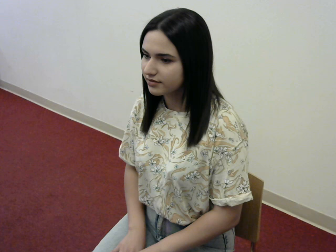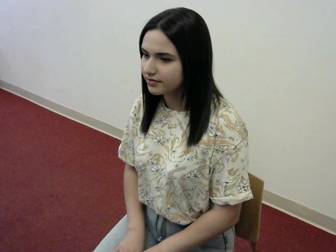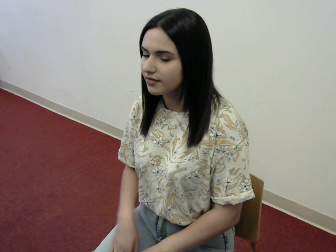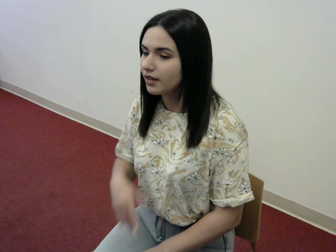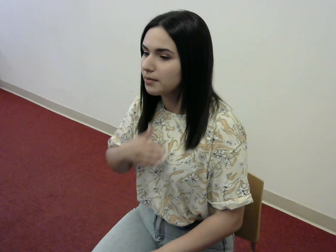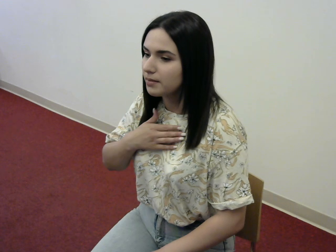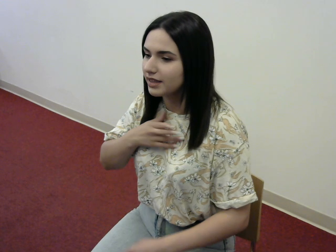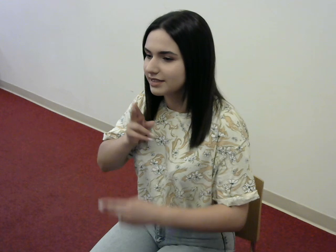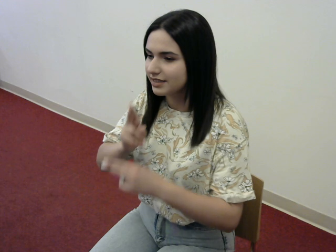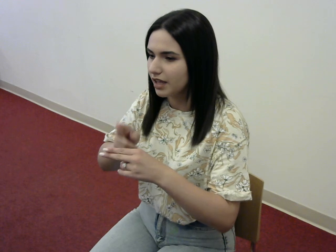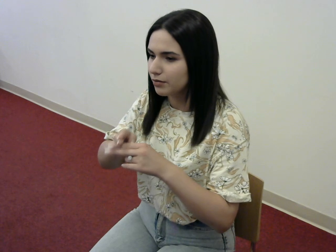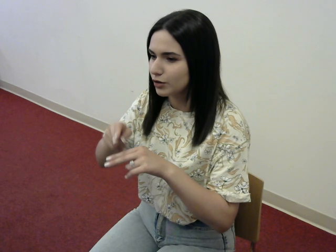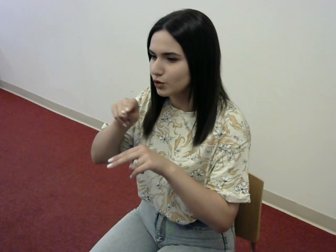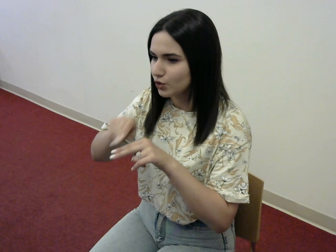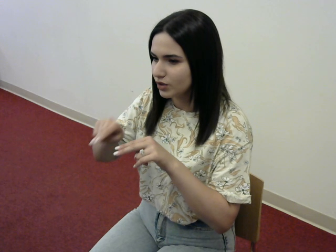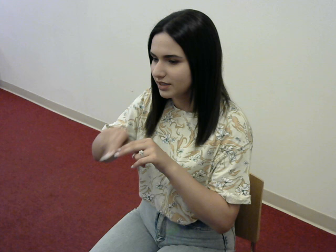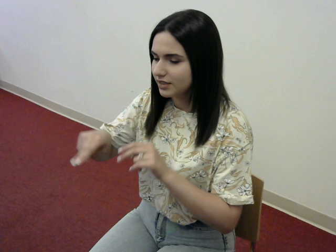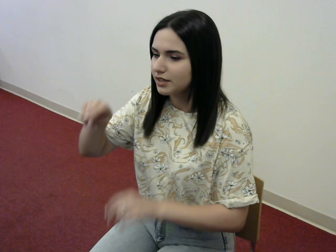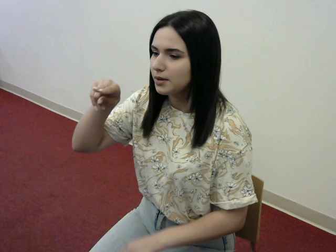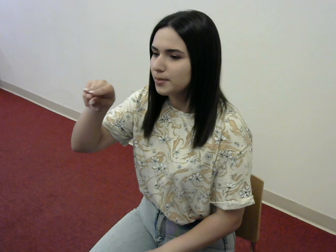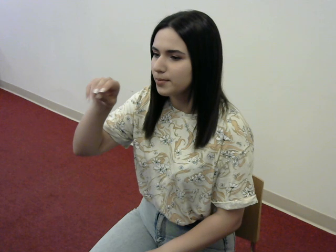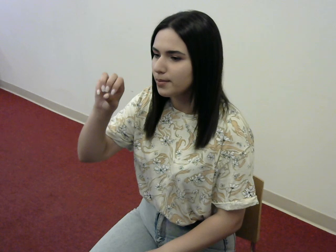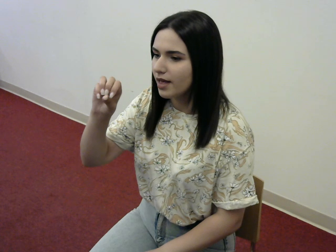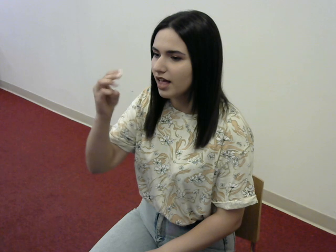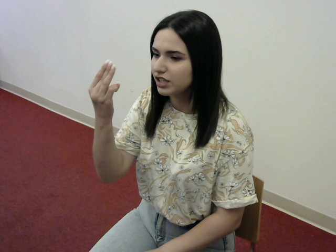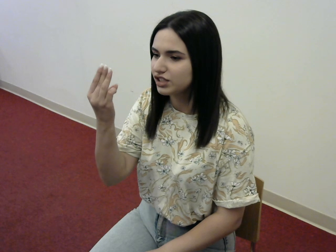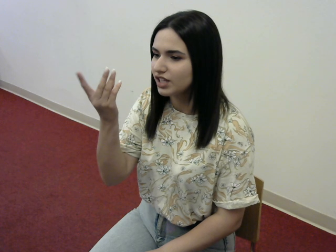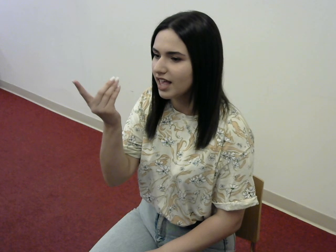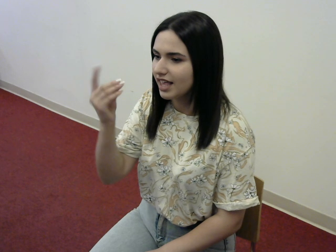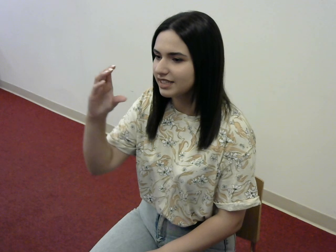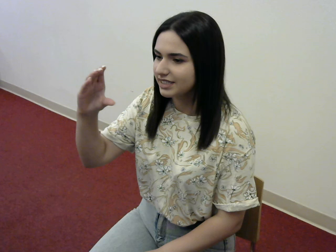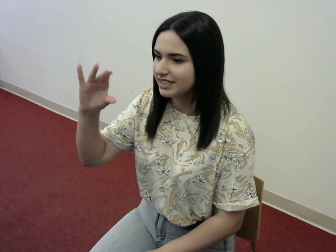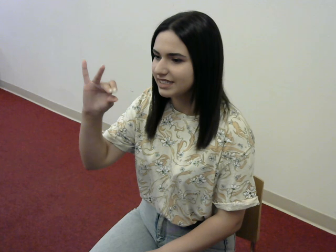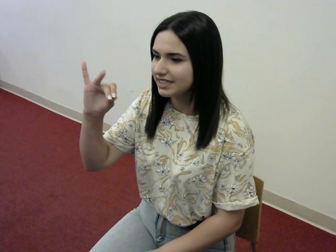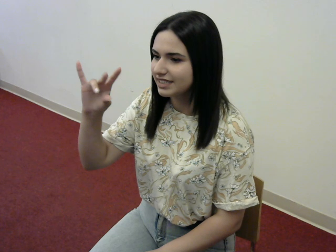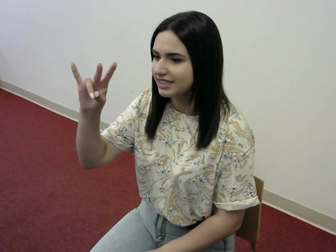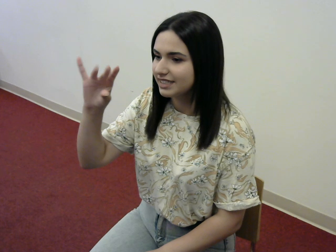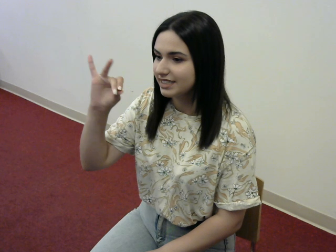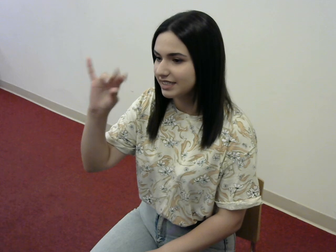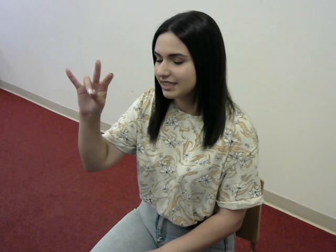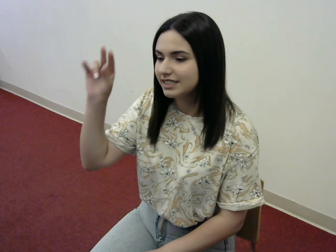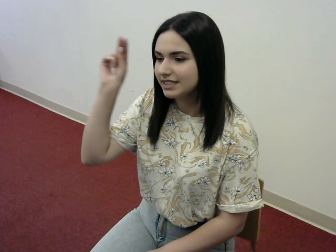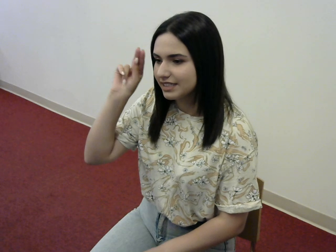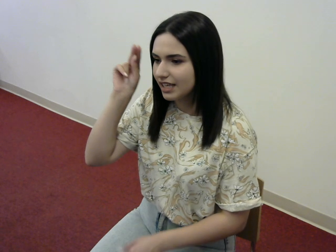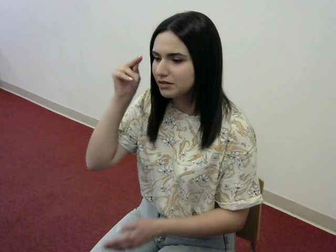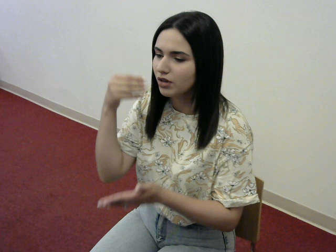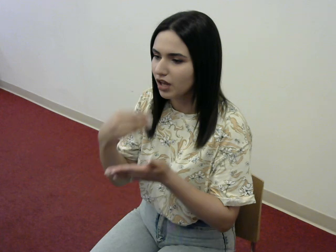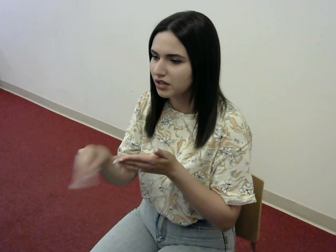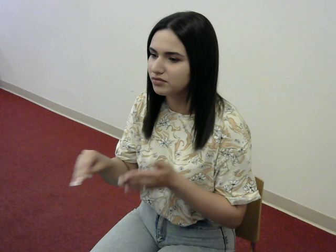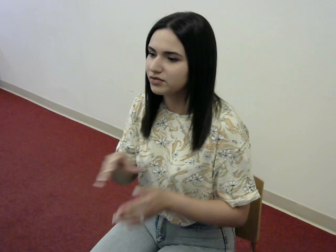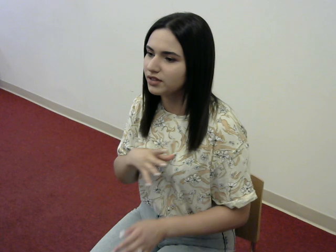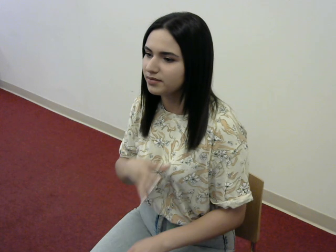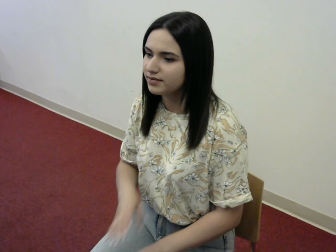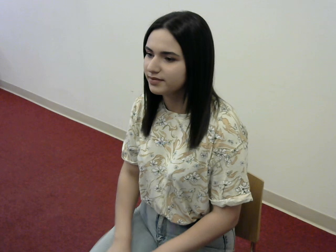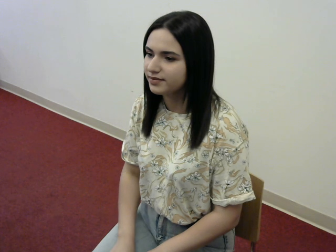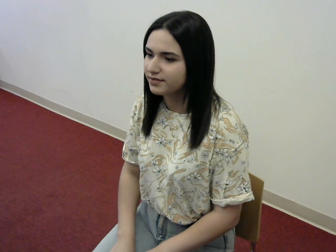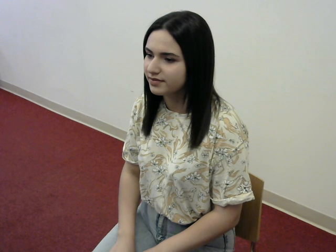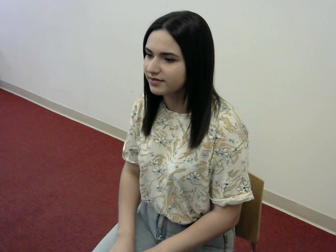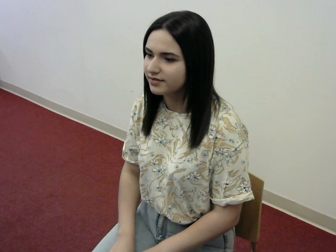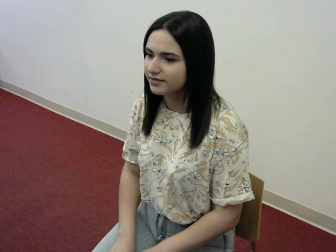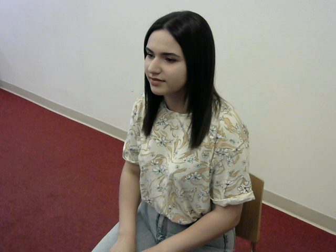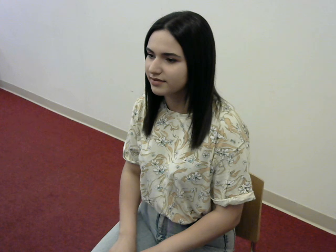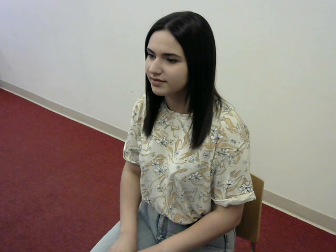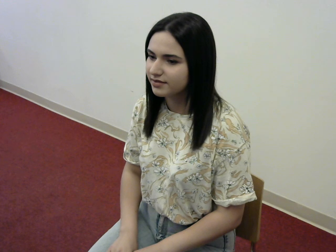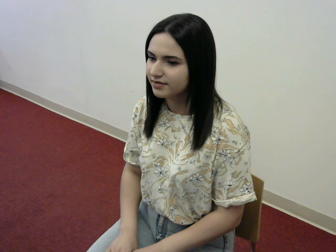Mən dülgər peşəsinin təhsilini almışam